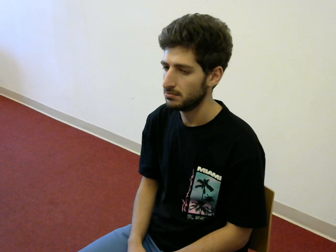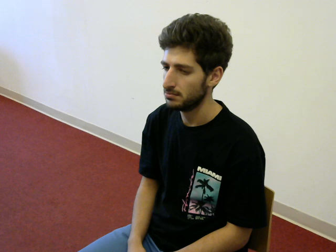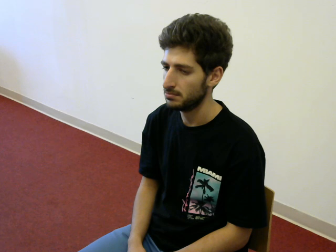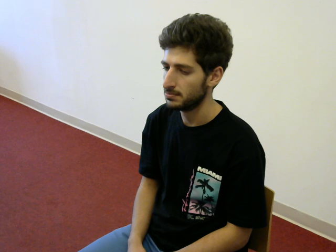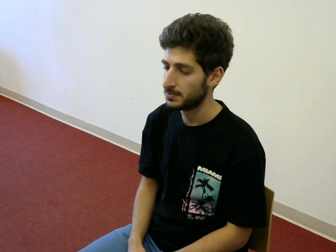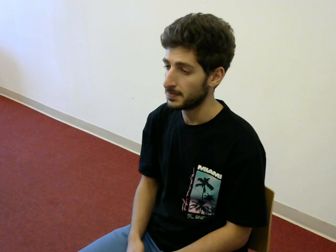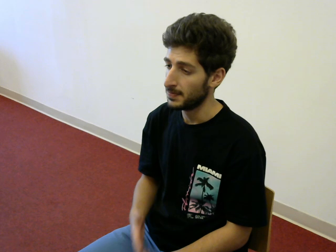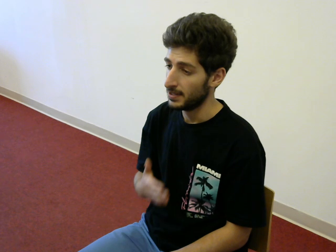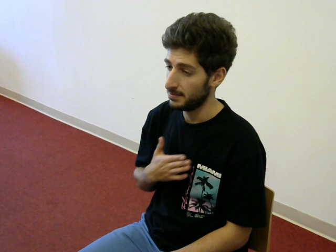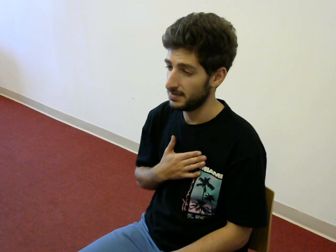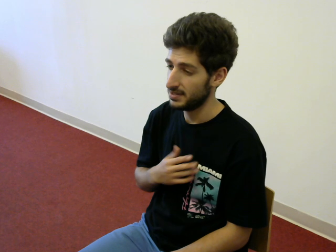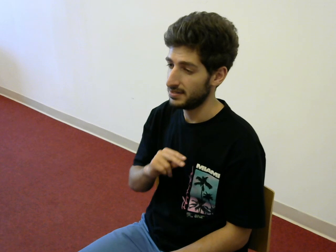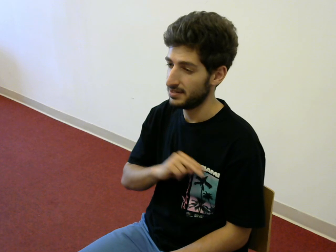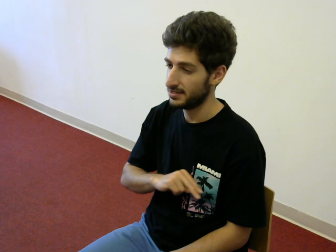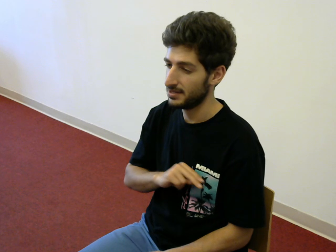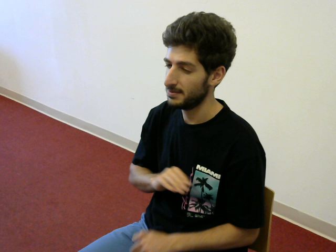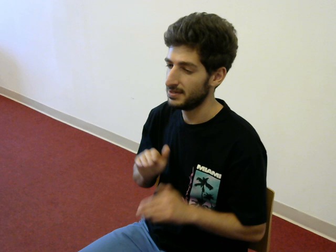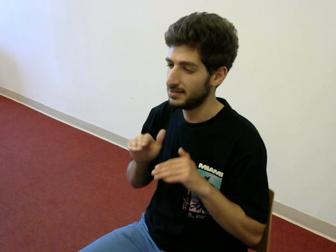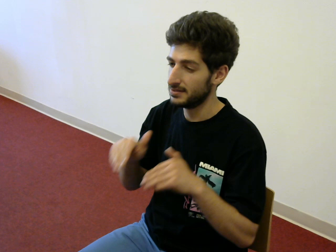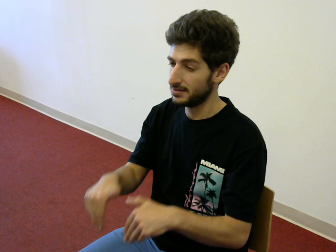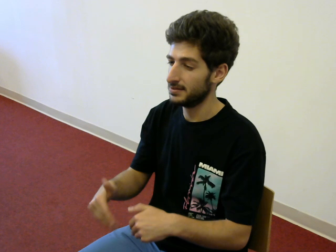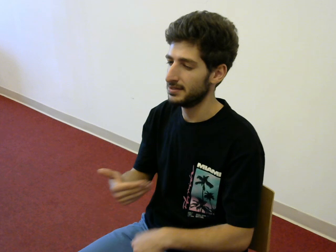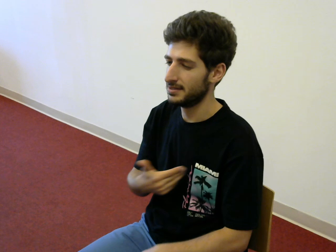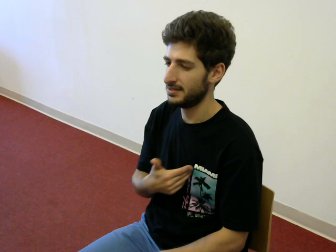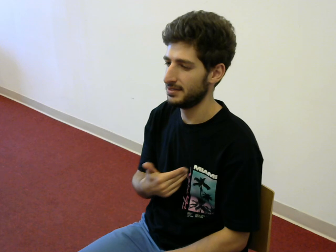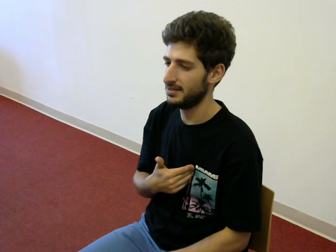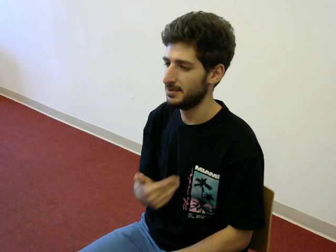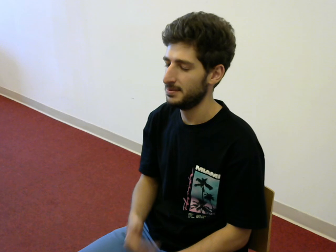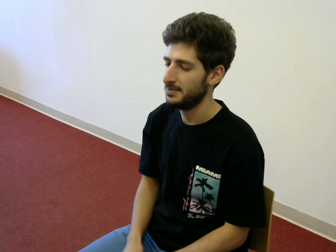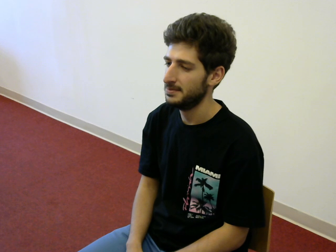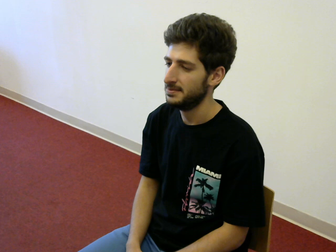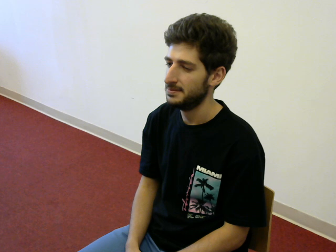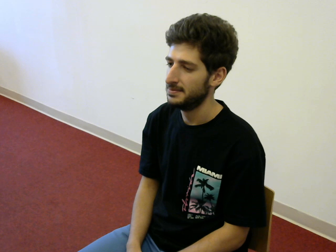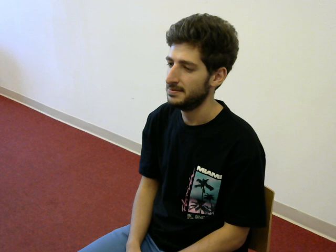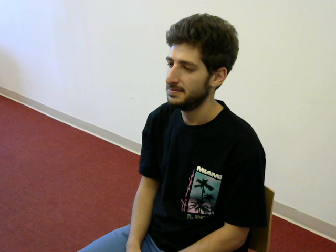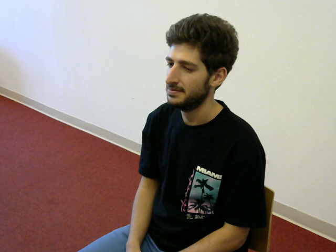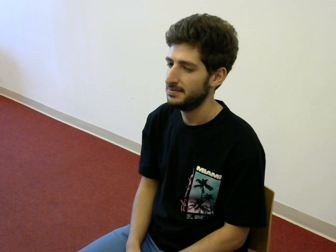Mən işə düzəlmək istəyirəm